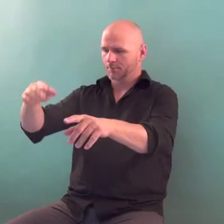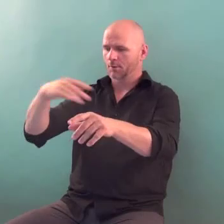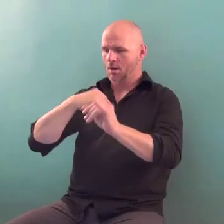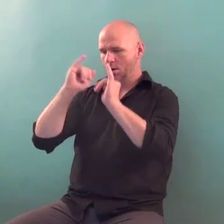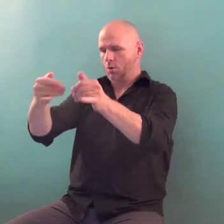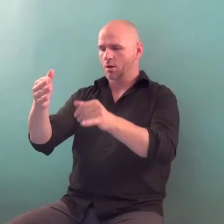Ja zrobię ukłon w twoją stronę.